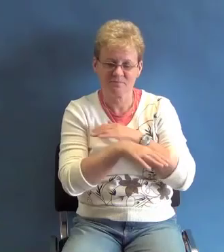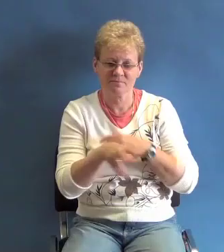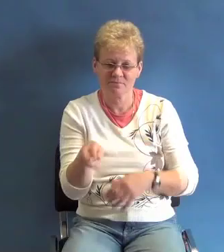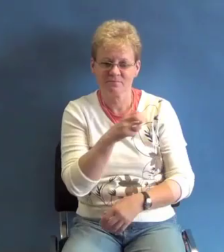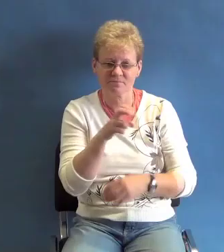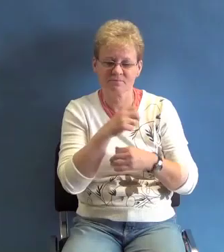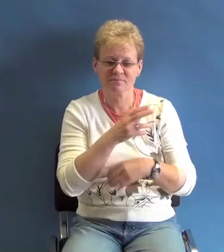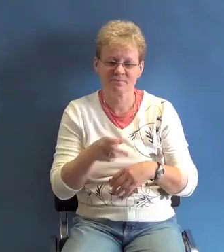Je i chowa.